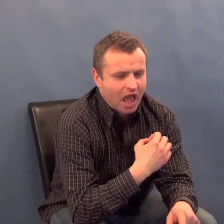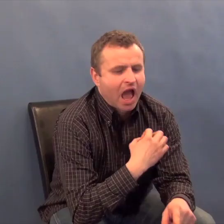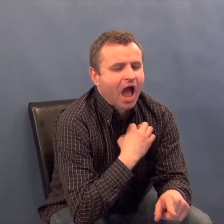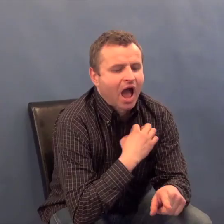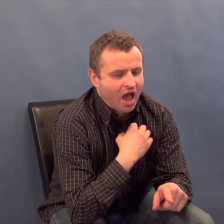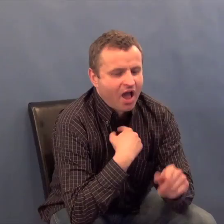Aaa, to mój kalendarz.